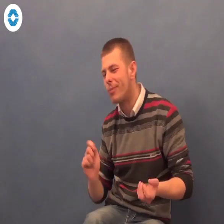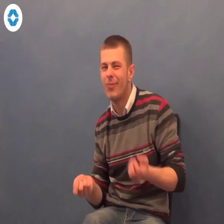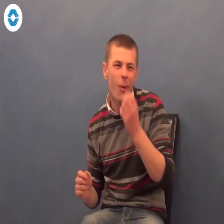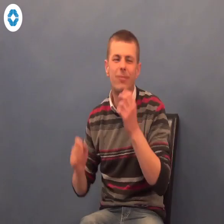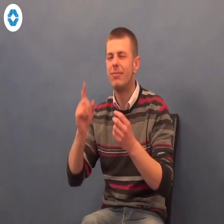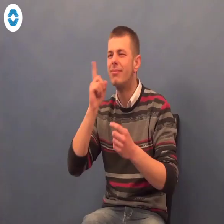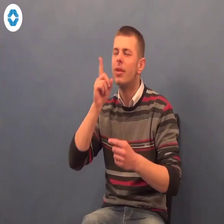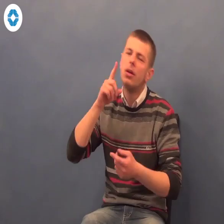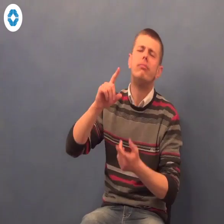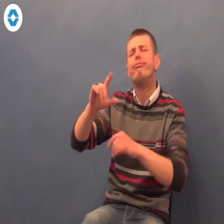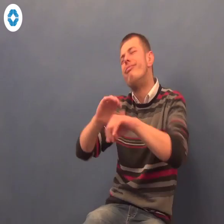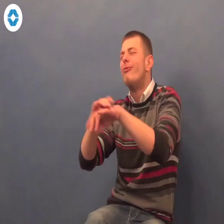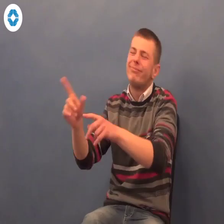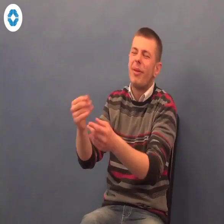To chłopcy, jacyś koledzy.